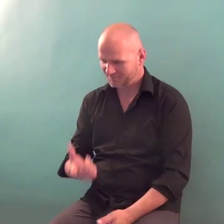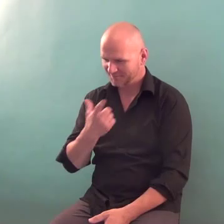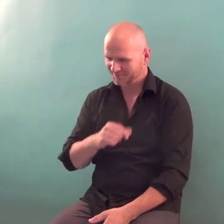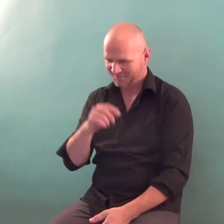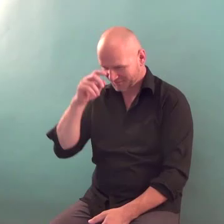Aha.